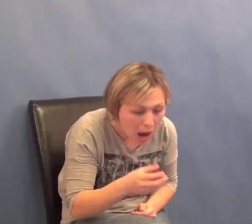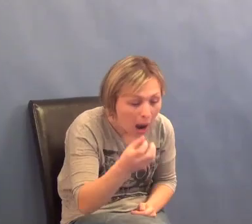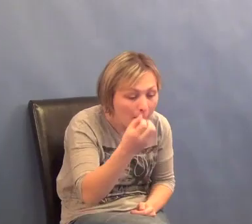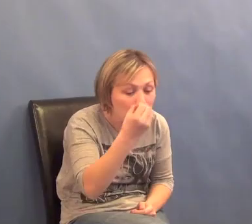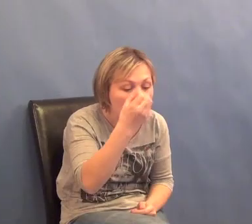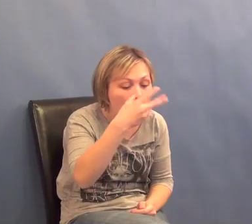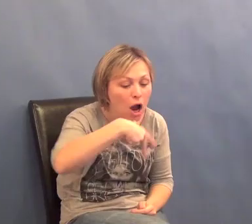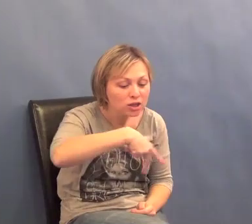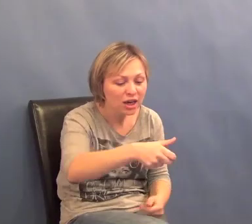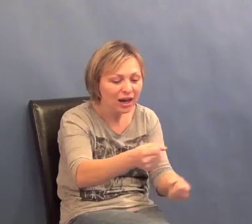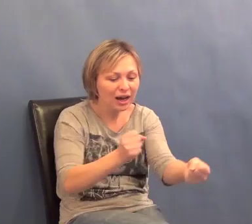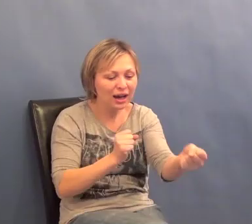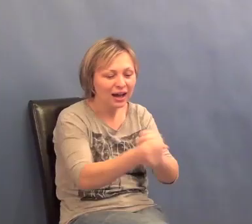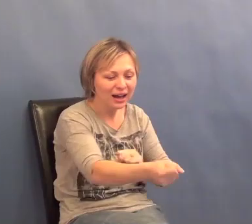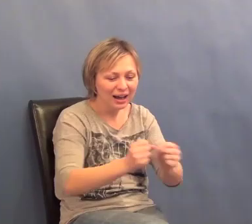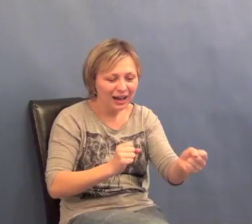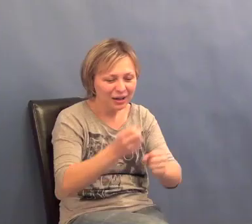To taki rodzaj pociągu, drezyna.